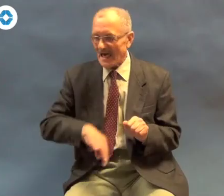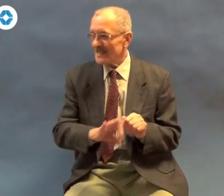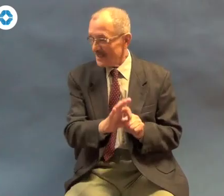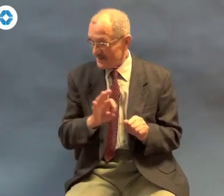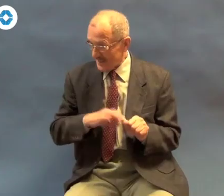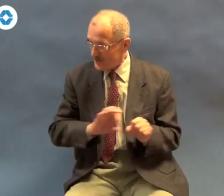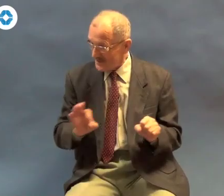Czy to jego syn czy co?